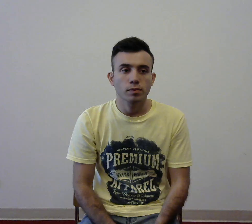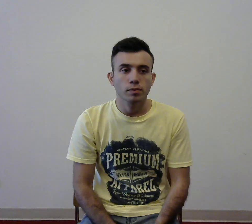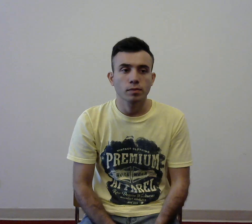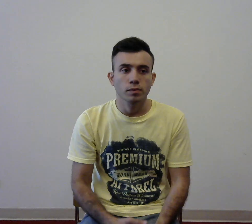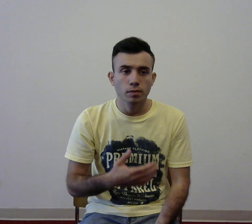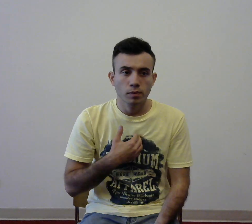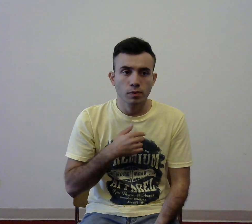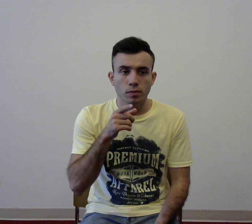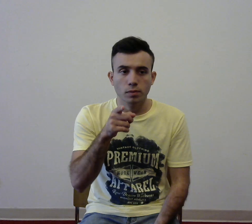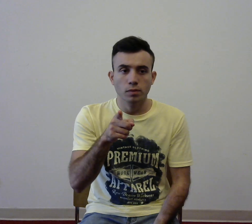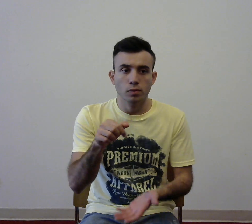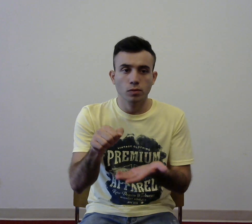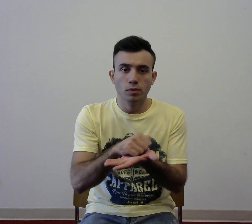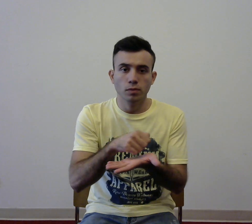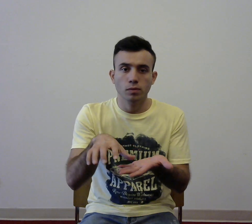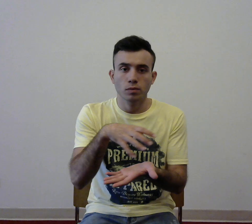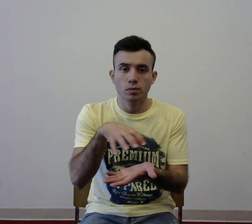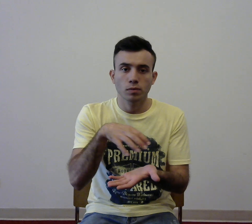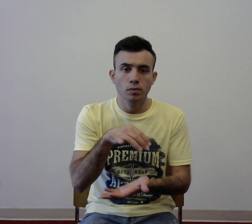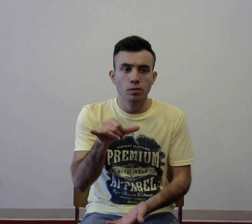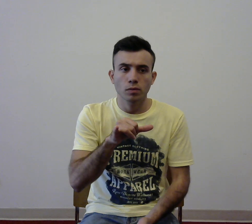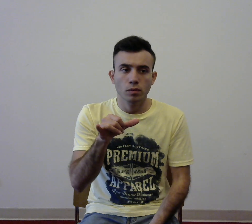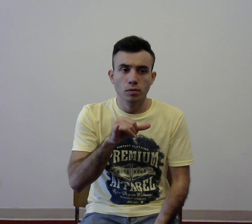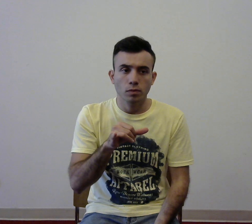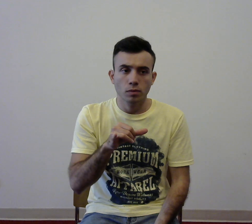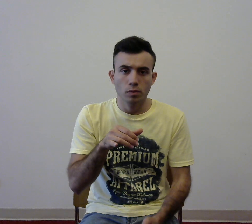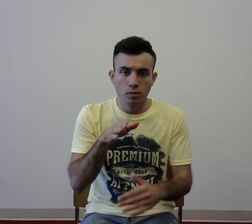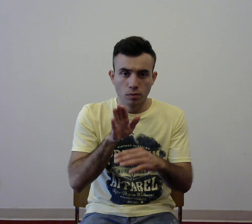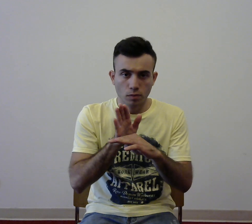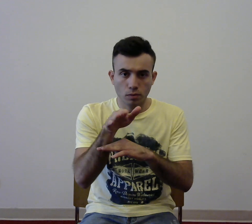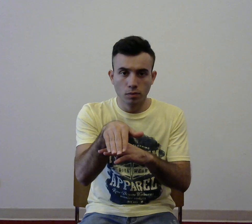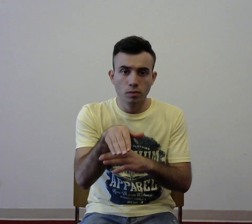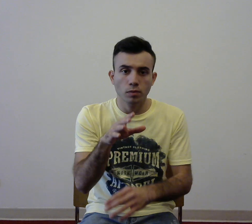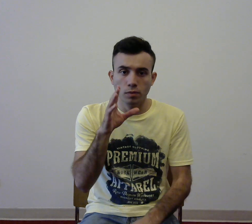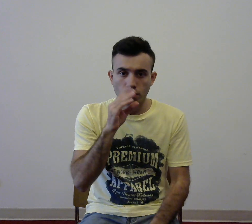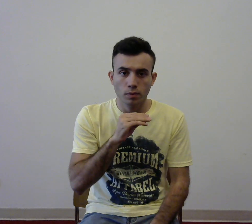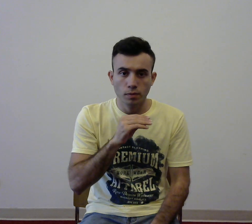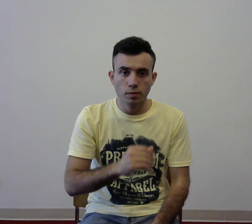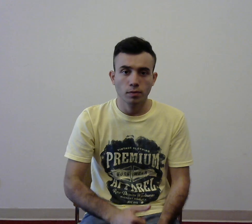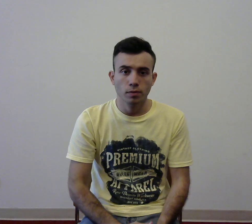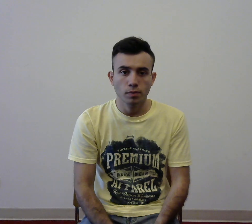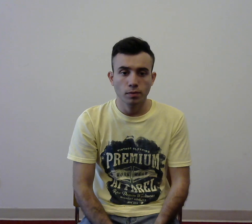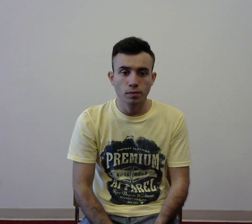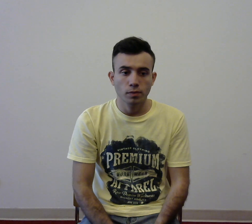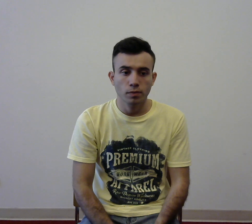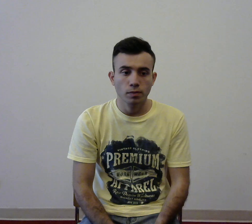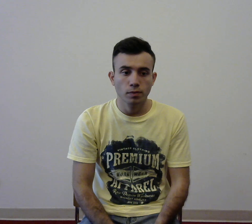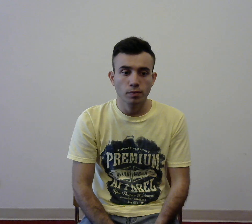Mən sənədlərin surətini harada çıxara bilərəm?